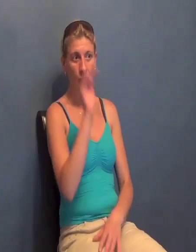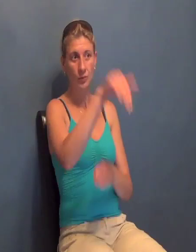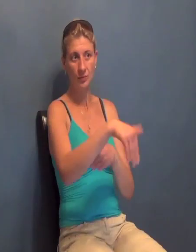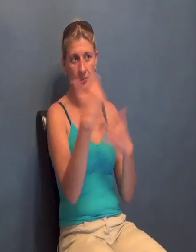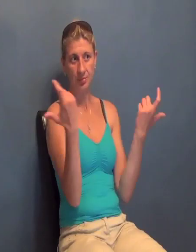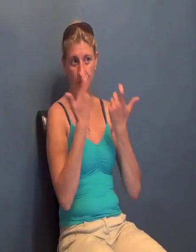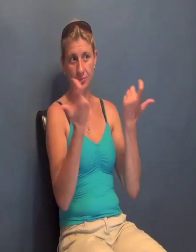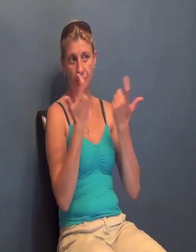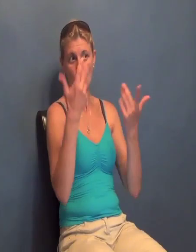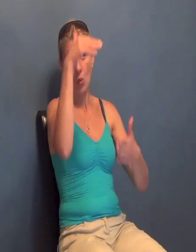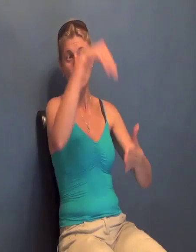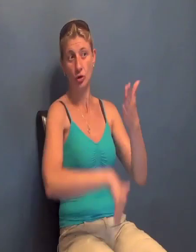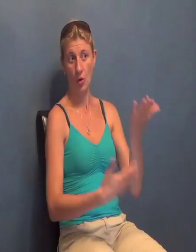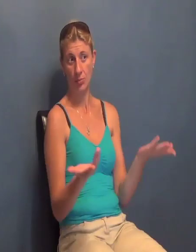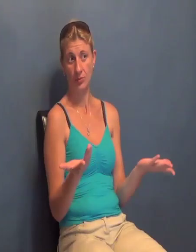Można wpaść, jest niebezpieczeństwo.